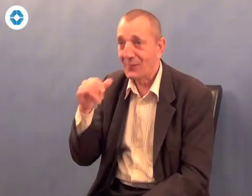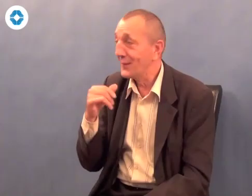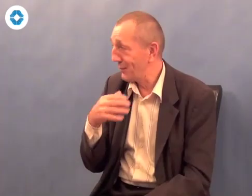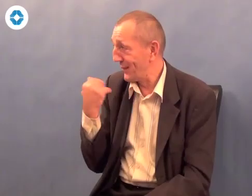Nie ma.